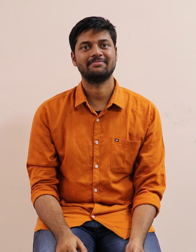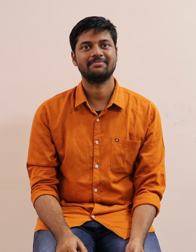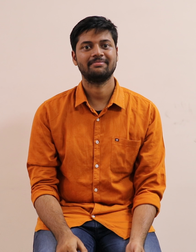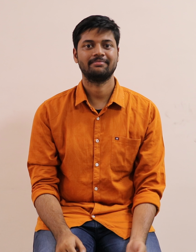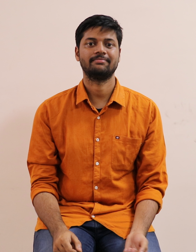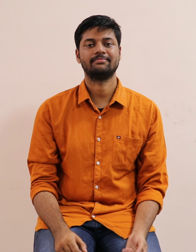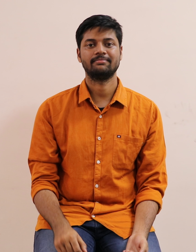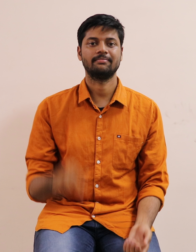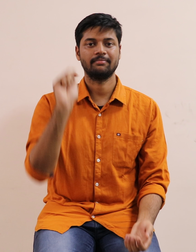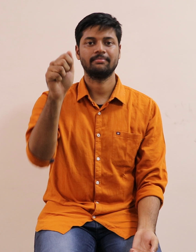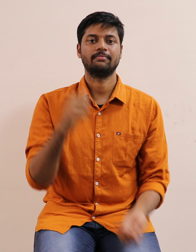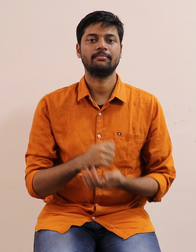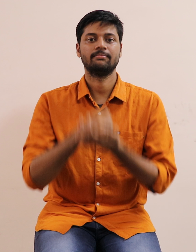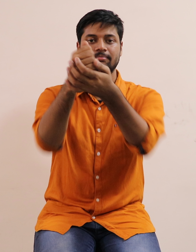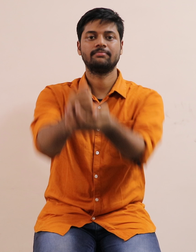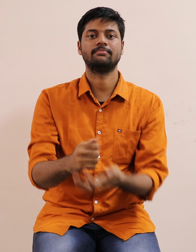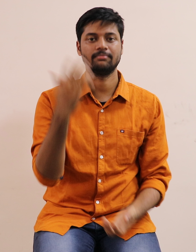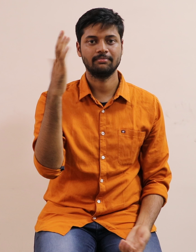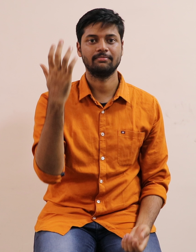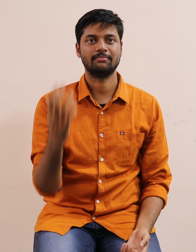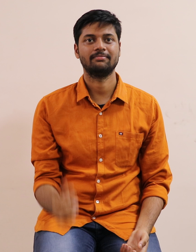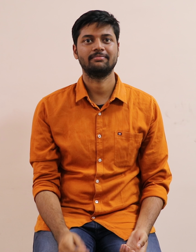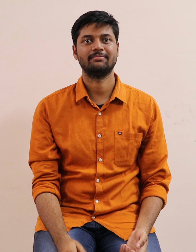i can not help you there